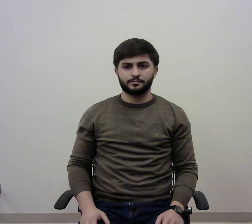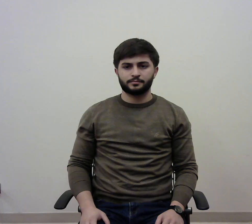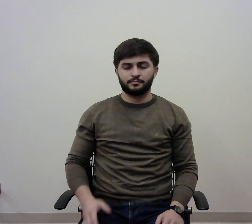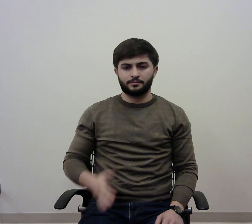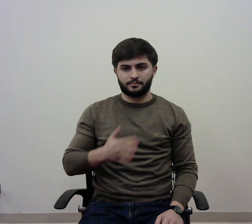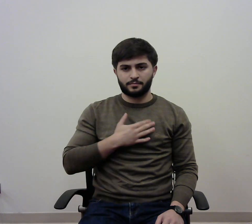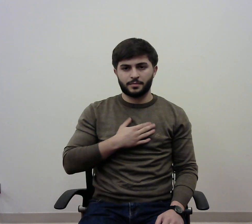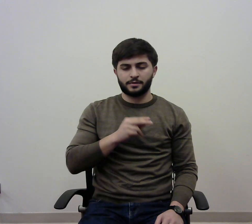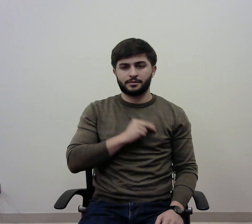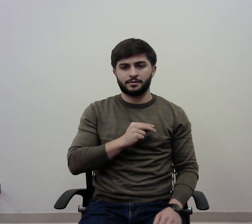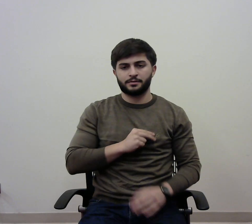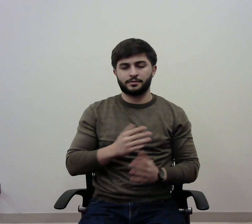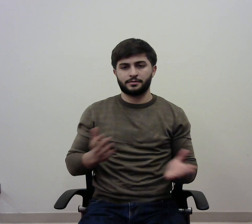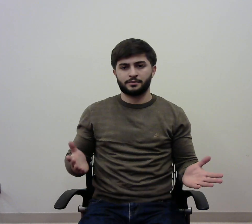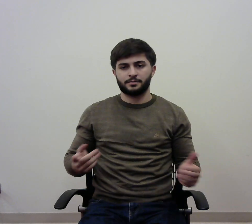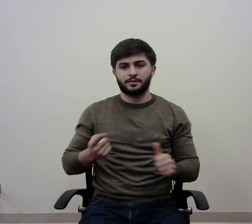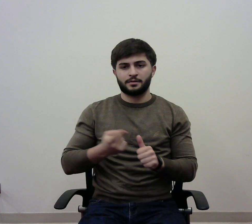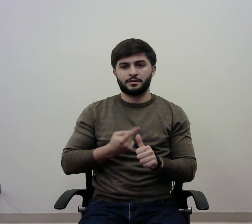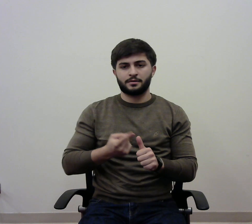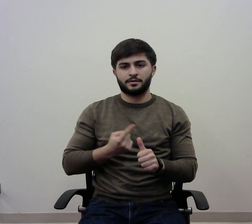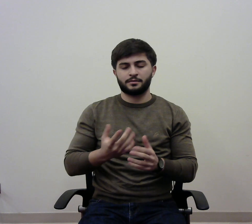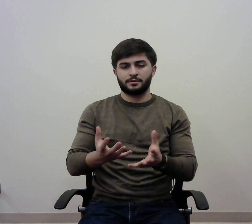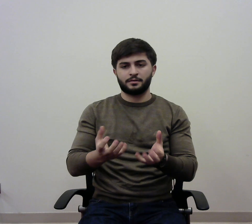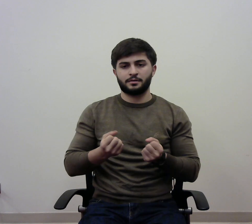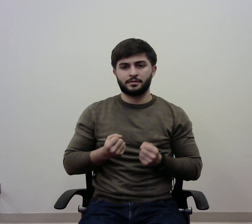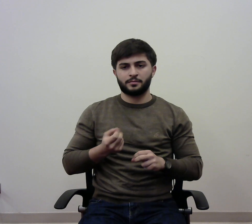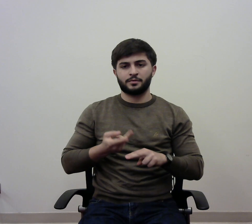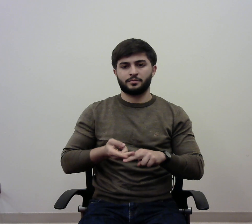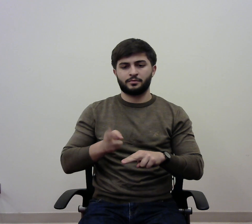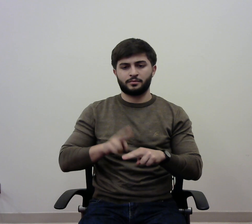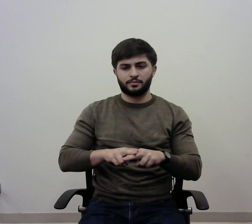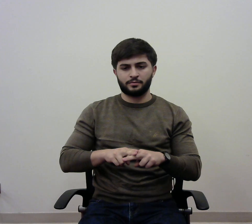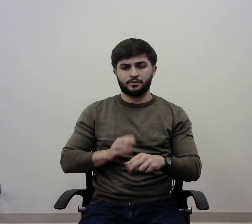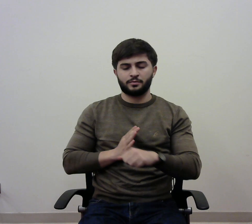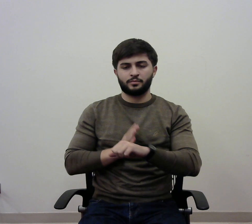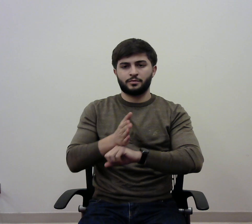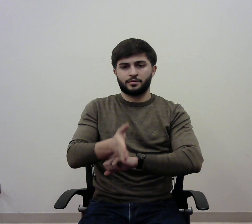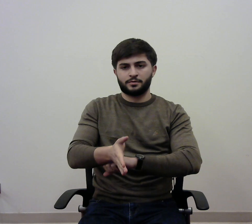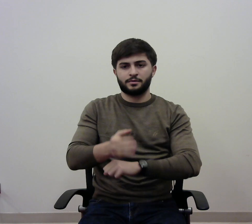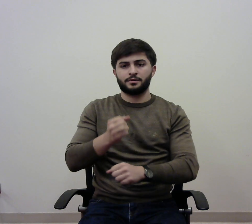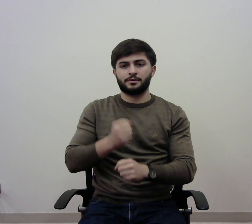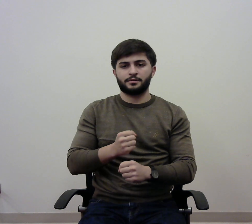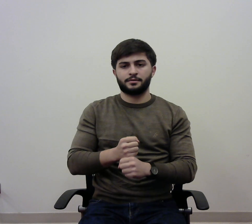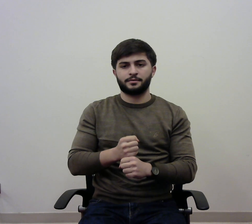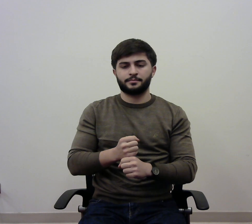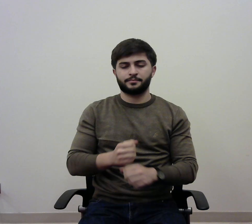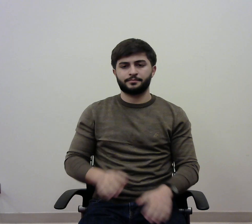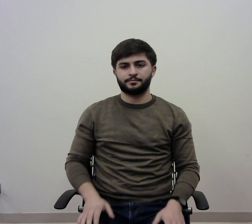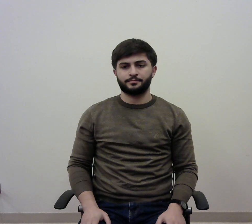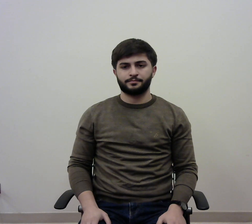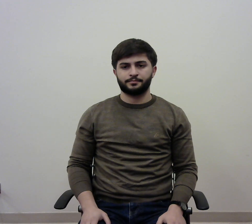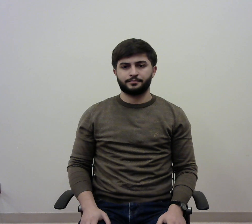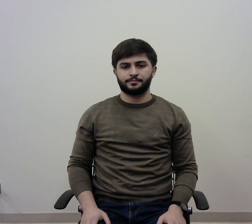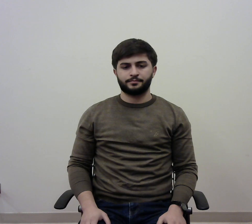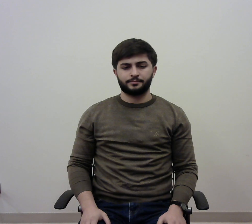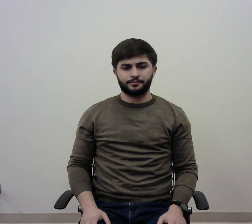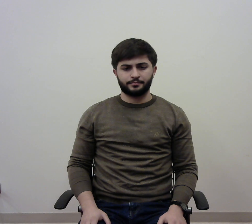Mən işsiz adı almaq üçün müraciət edirəm